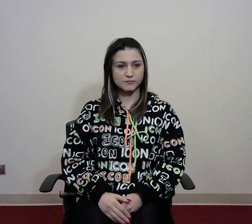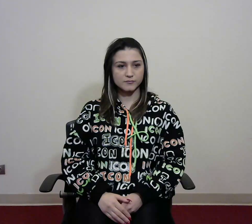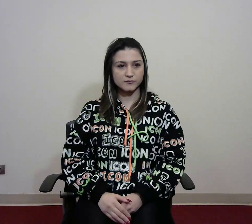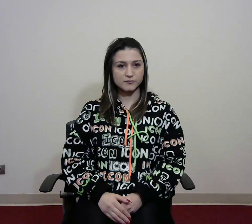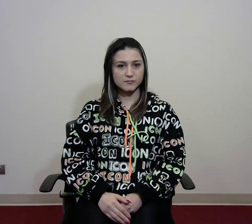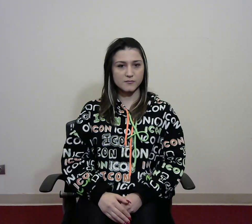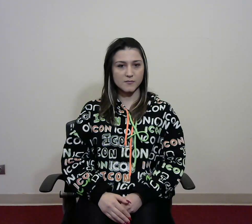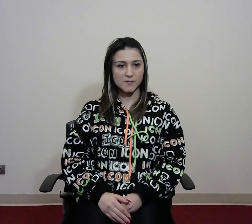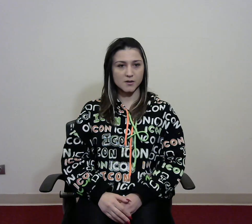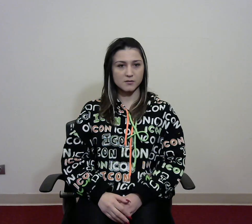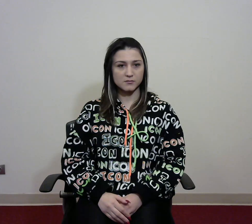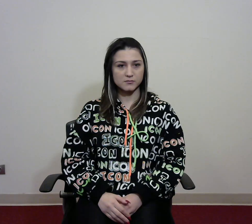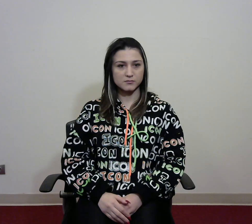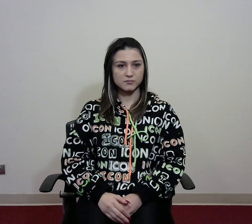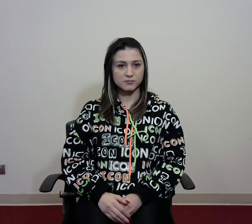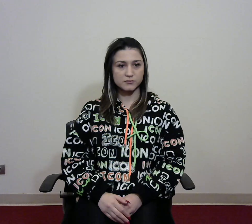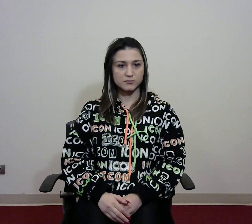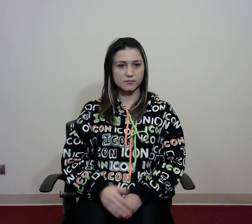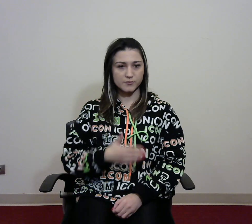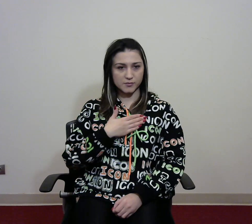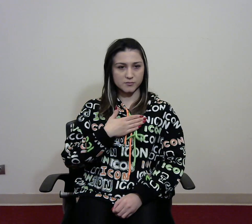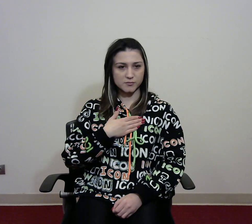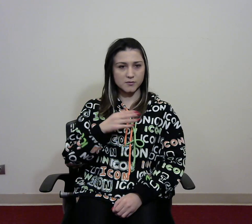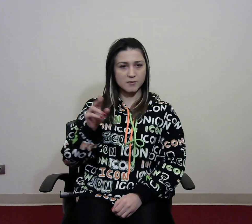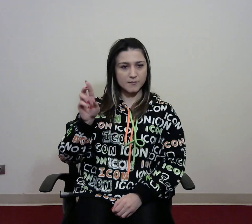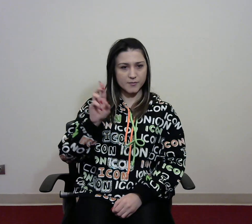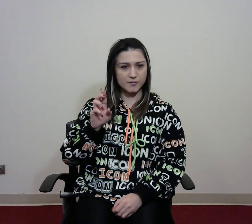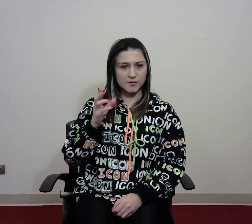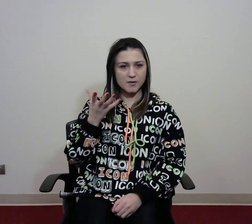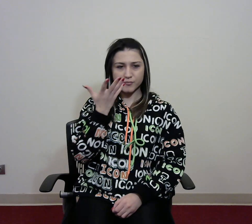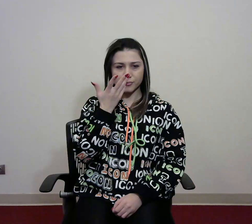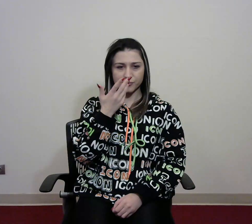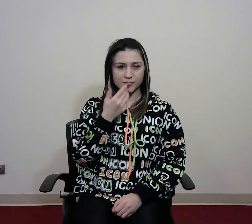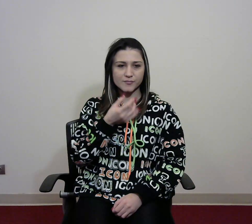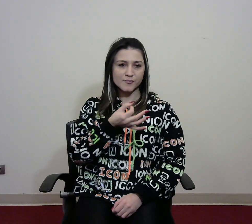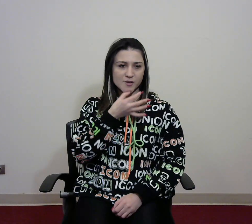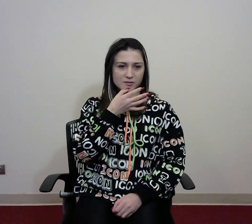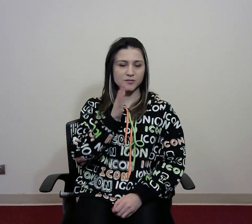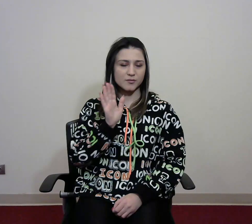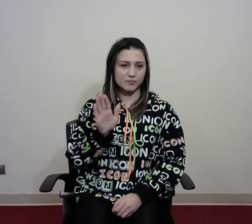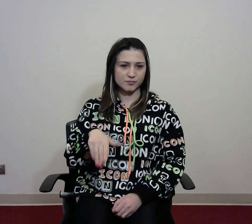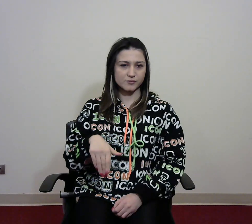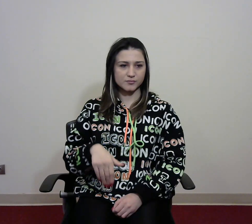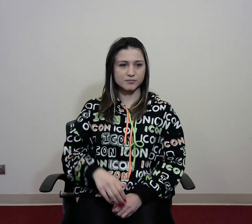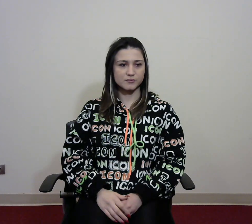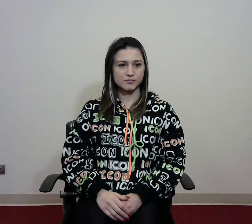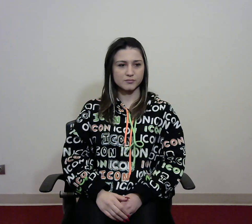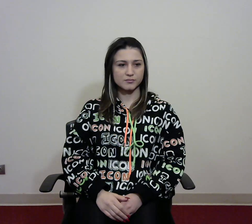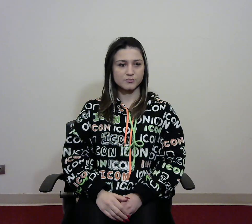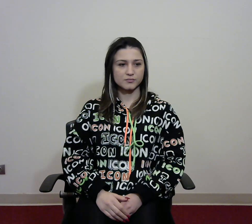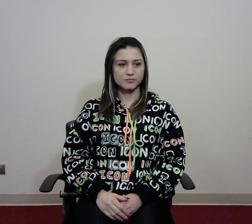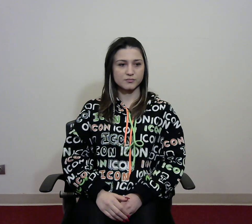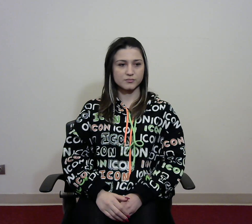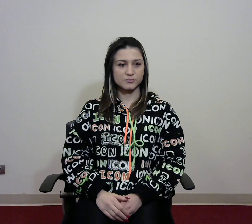Mənim bənövşəyi rəngdən xoşum gəlir